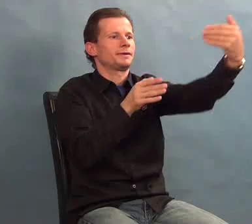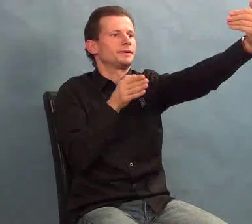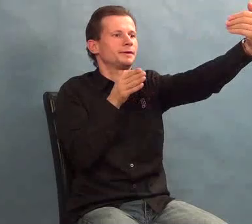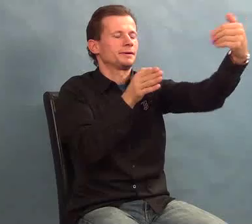Dziewczyna...